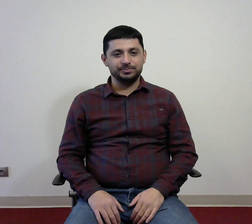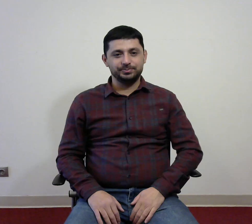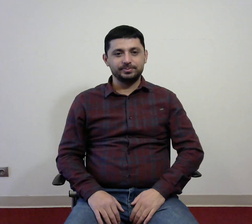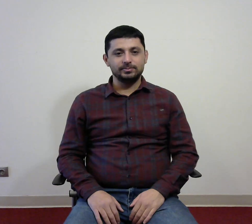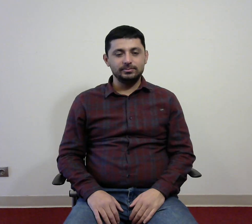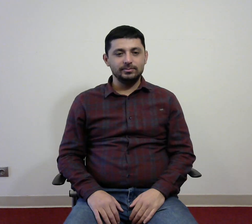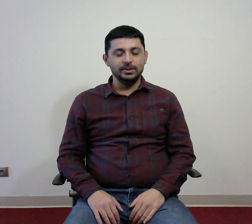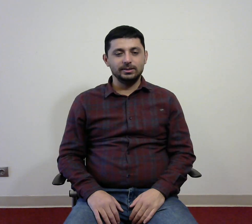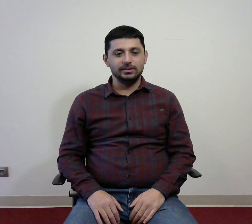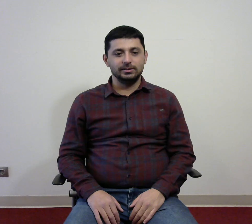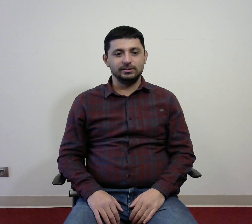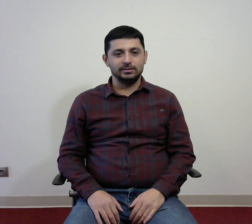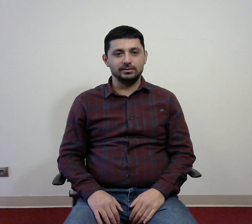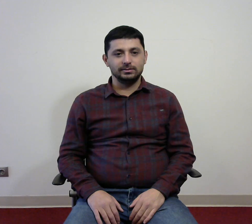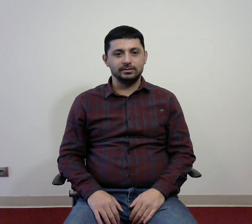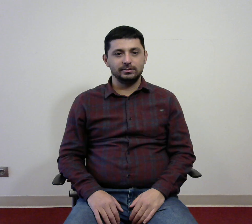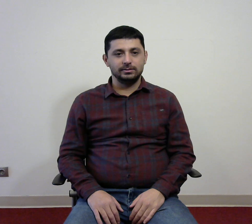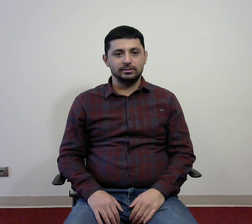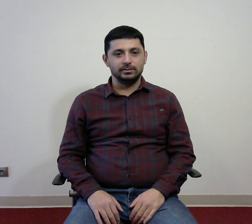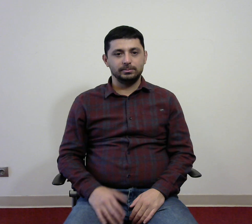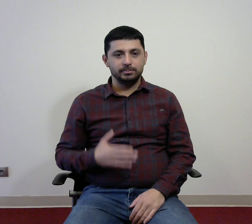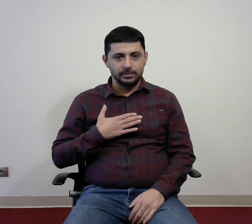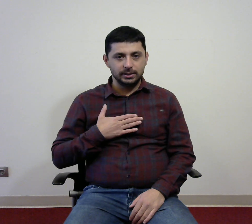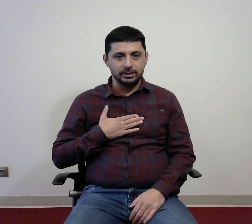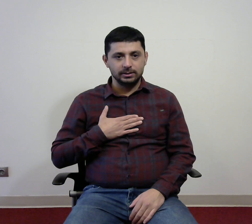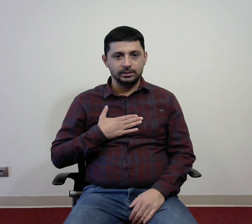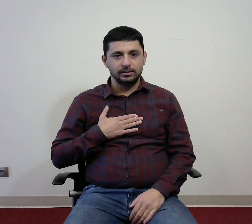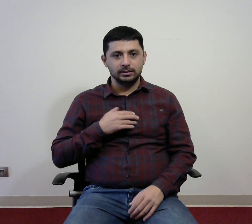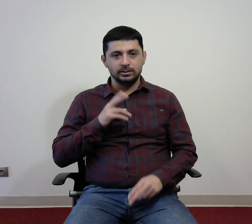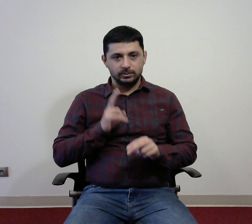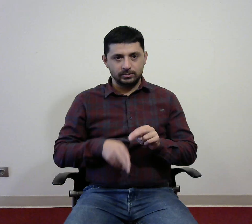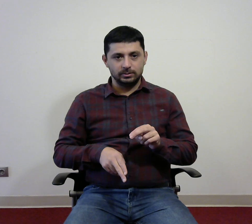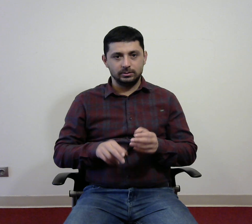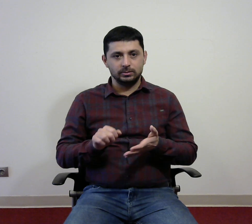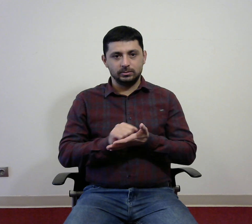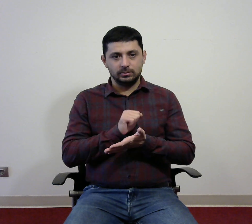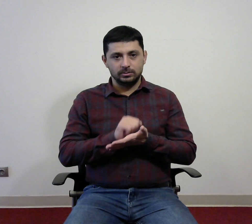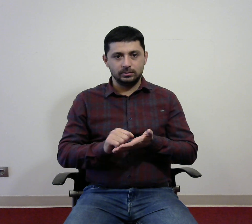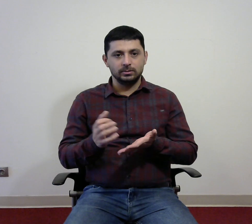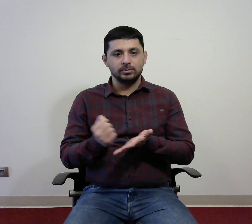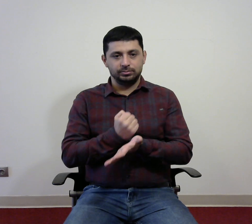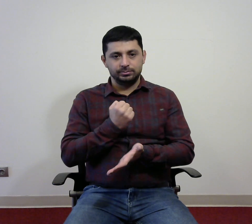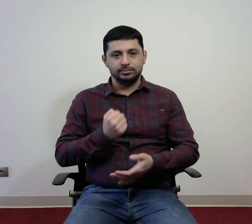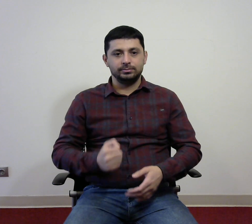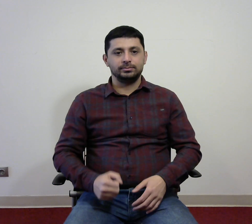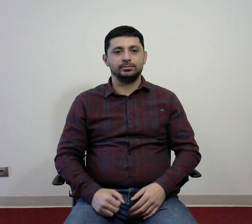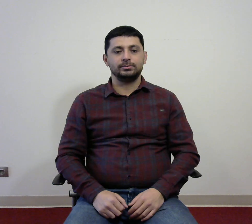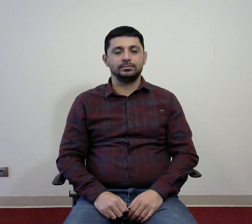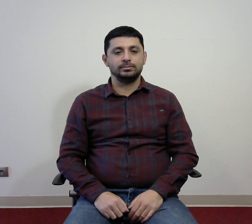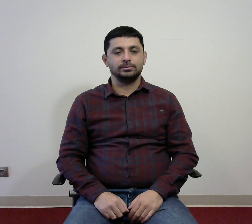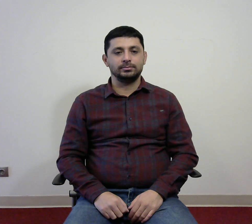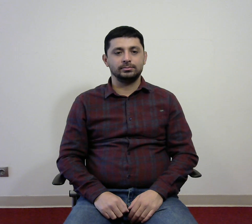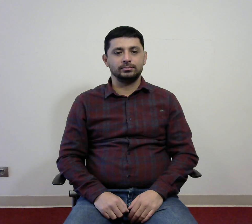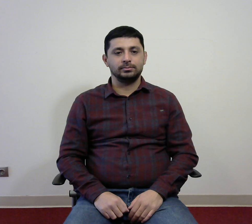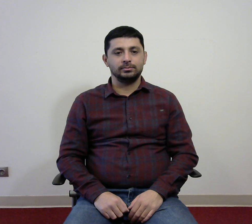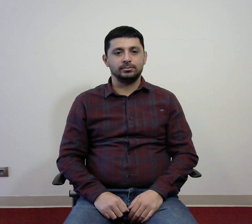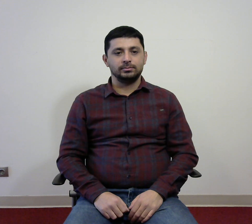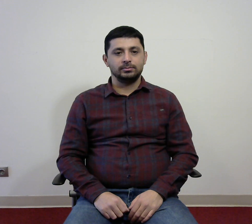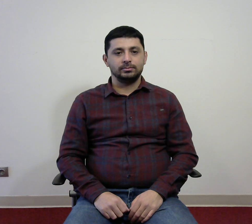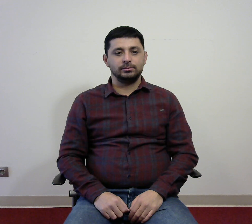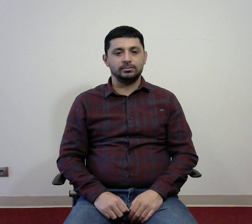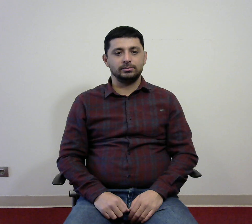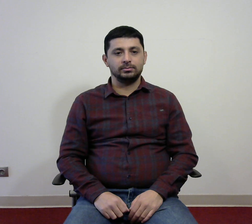Mən itirdiyim sənədi tapmışam